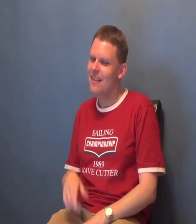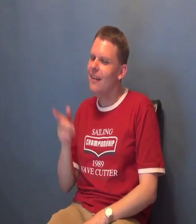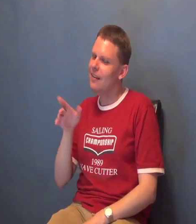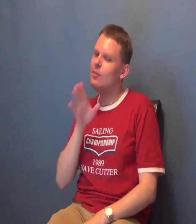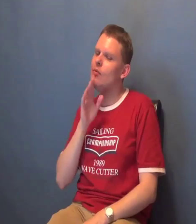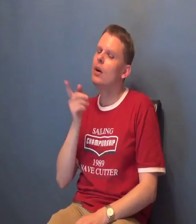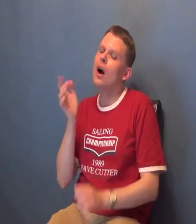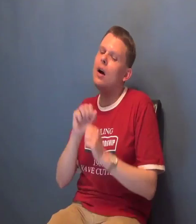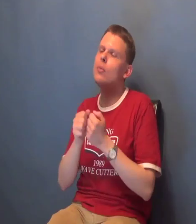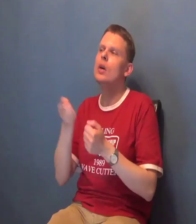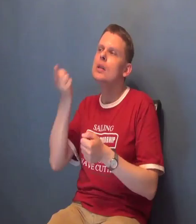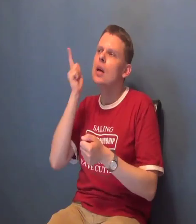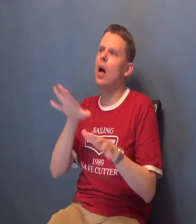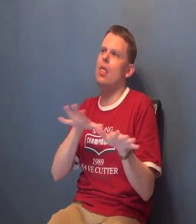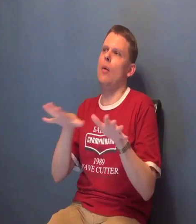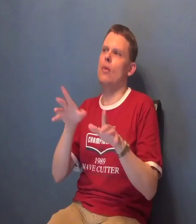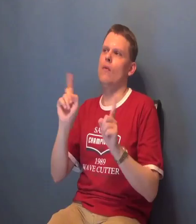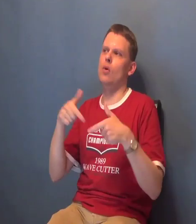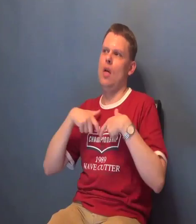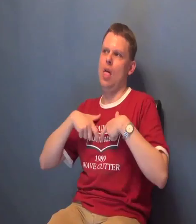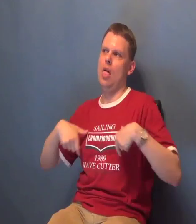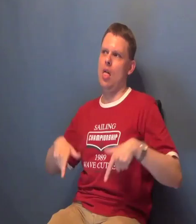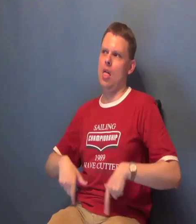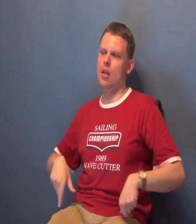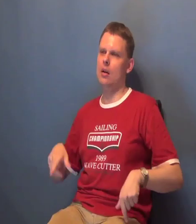Wygląda na to, że to albo, zakaz noszenia bikini w miejscach publicznych.